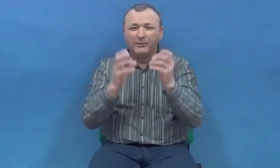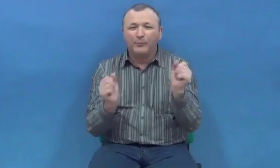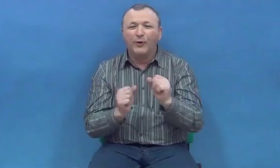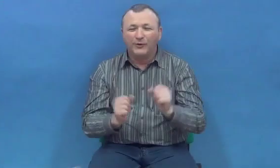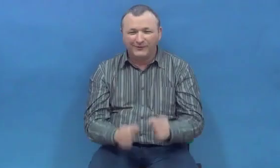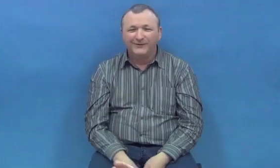Boi się.